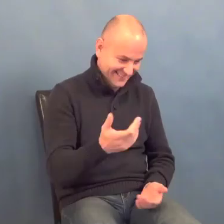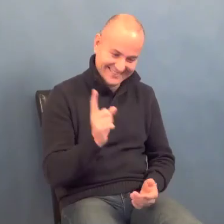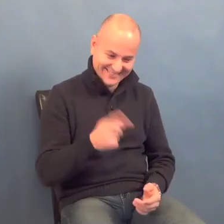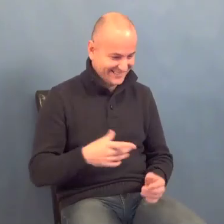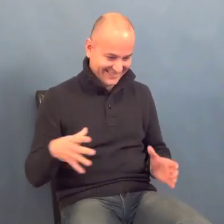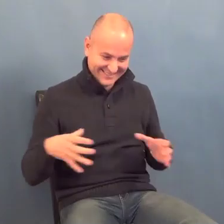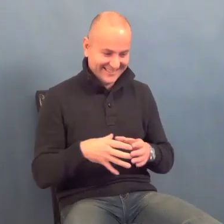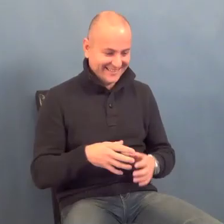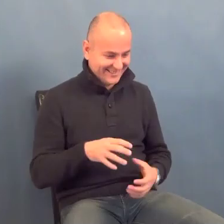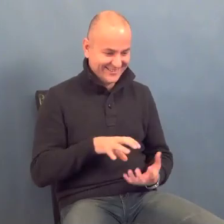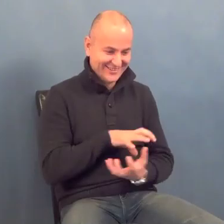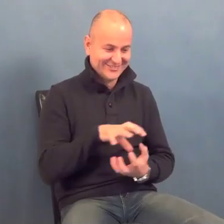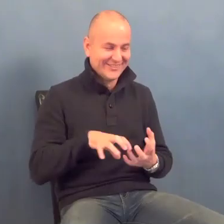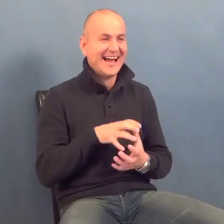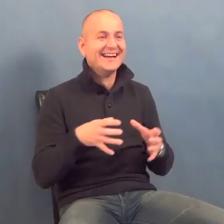Musimy razem z rodziną.